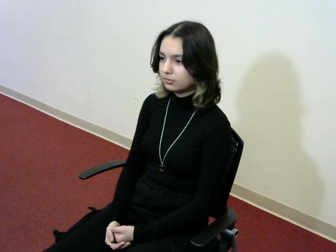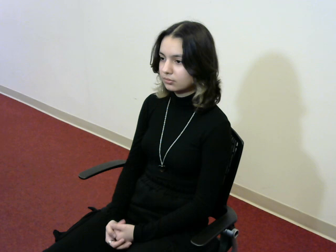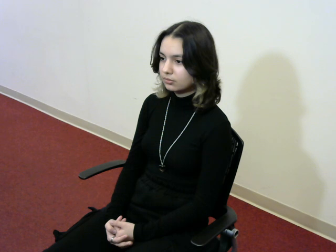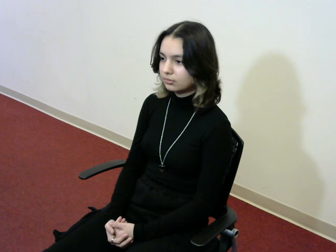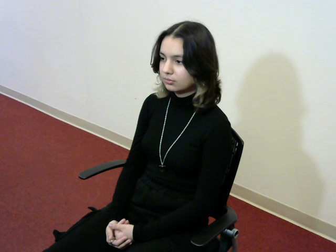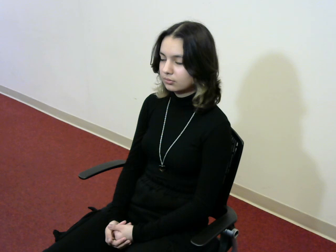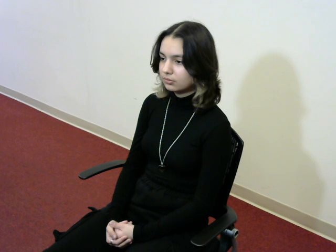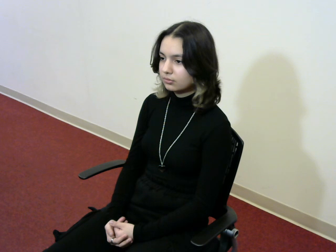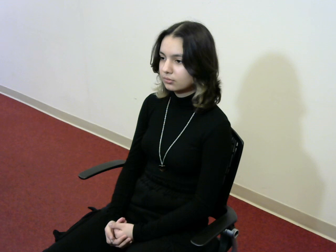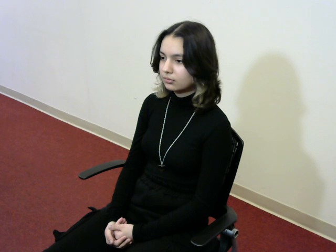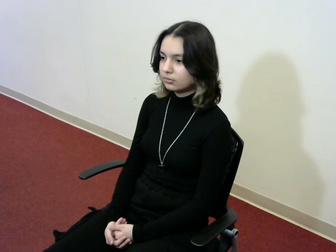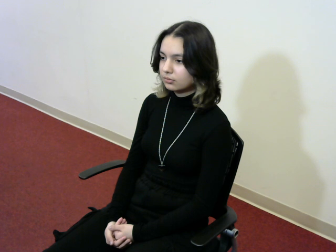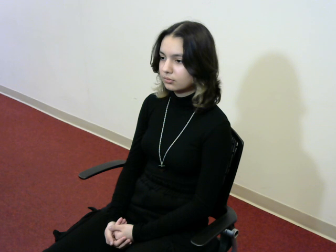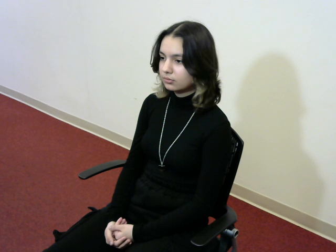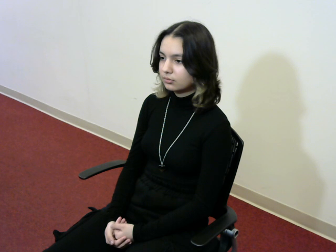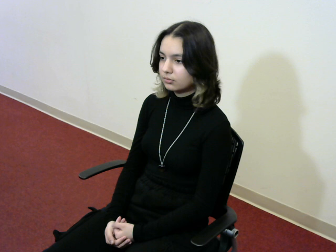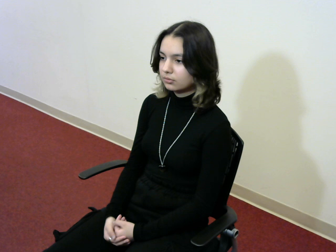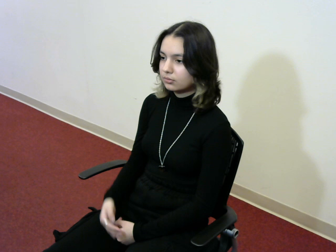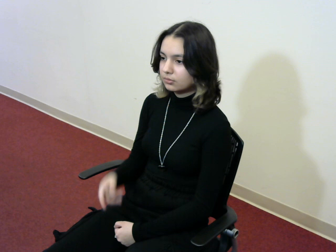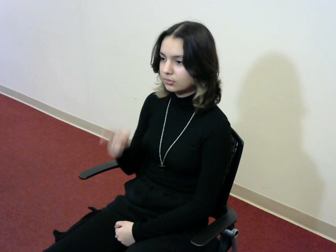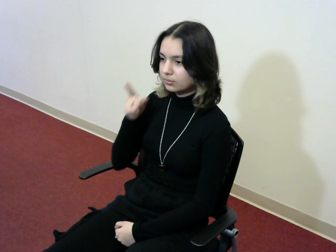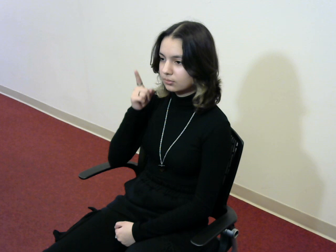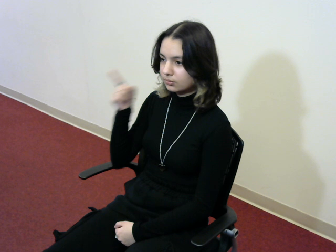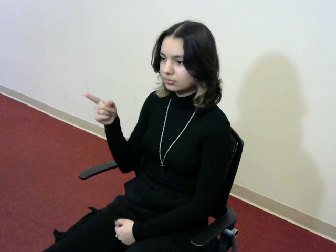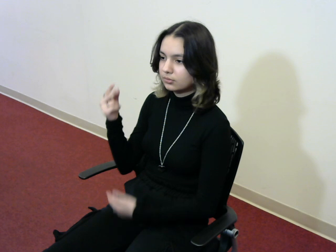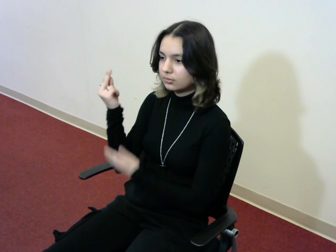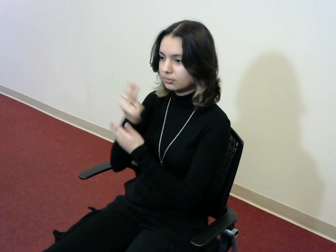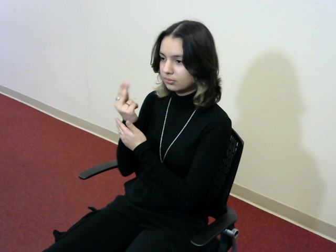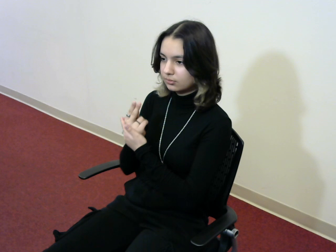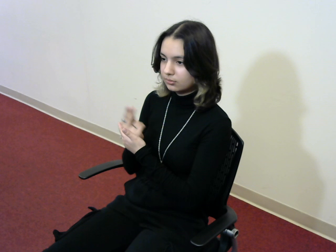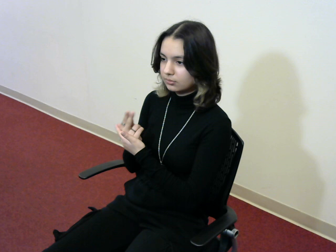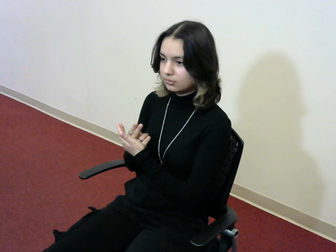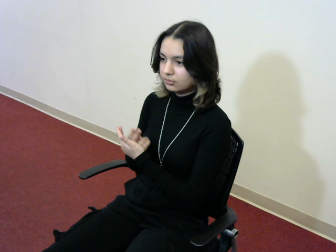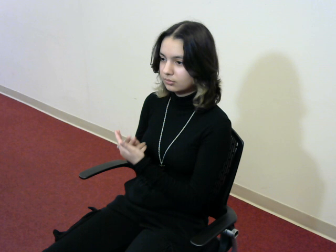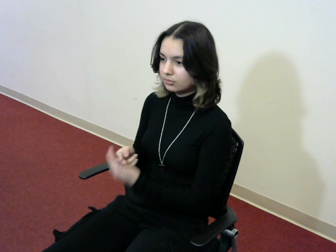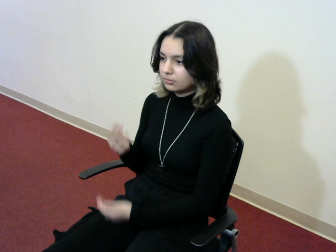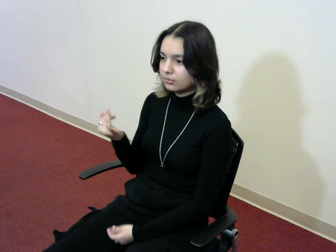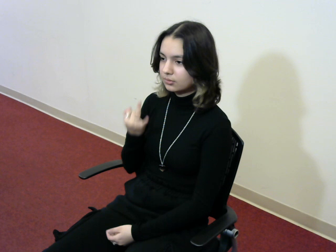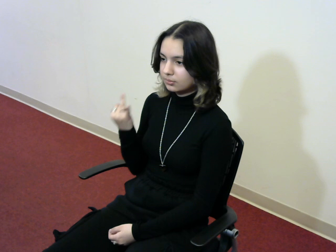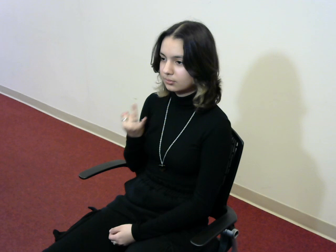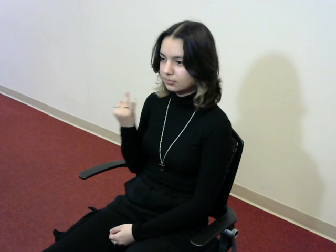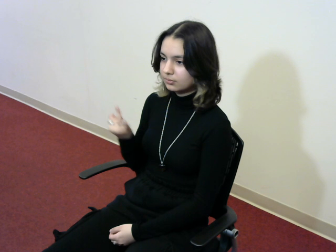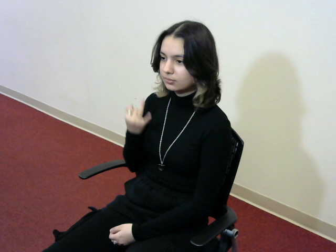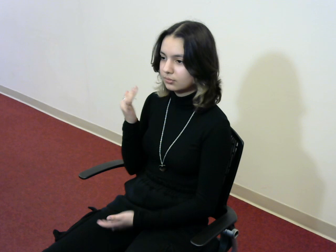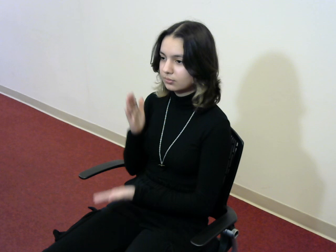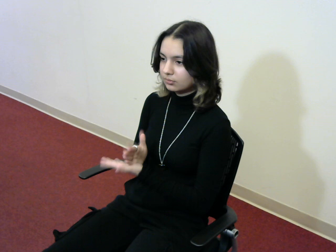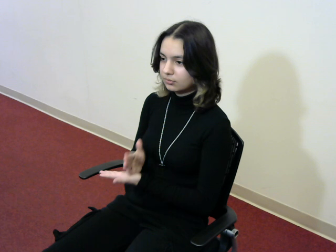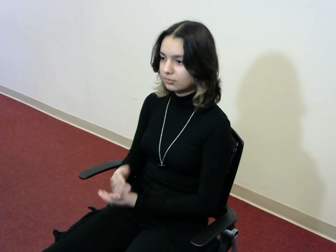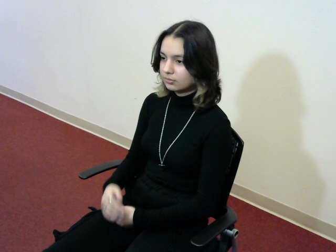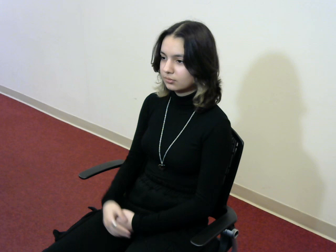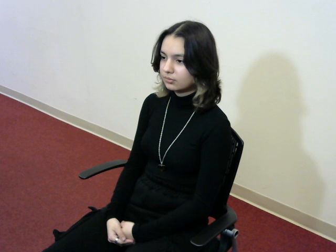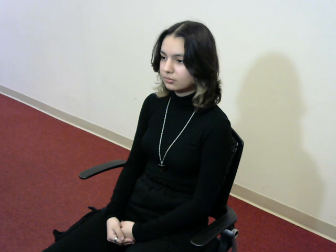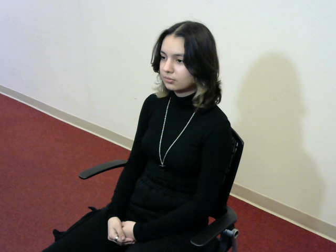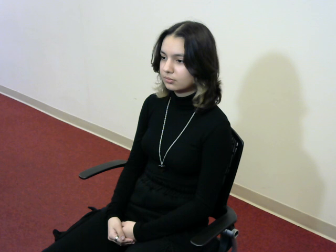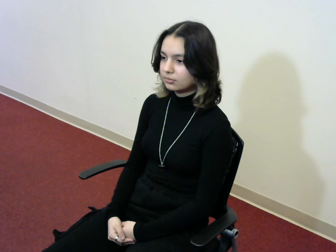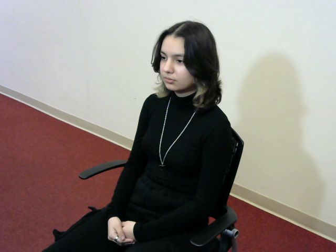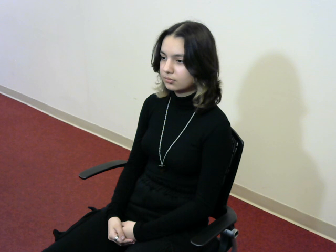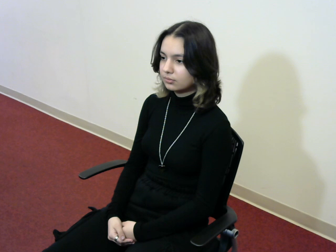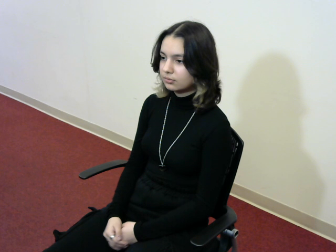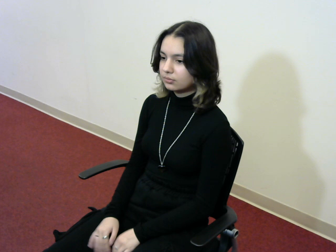Onun rəsmə marağı var